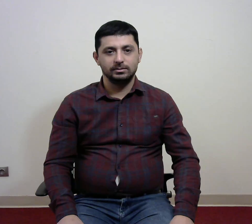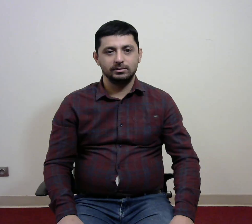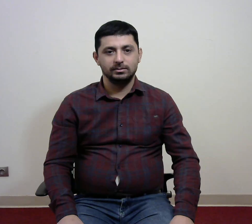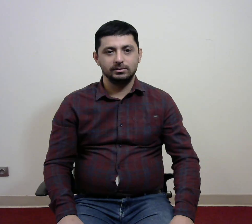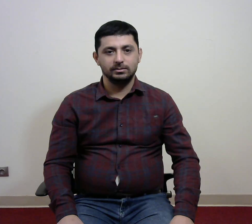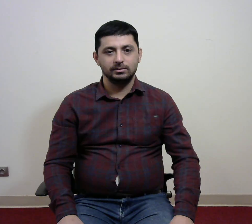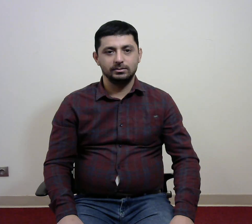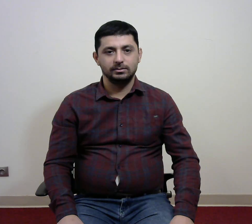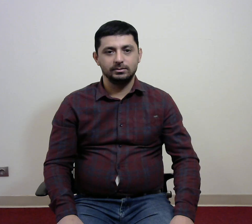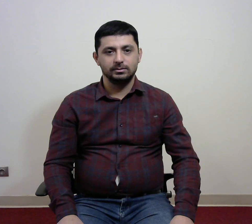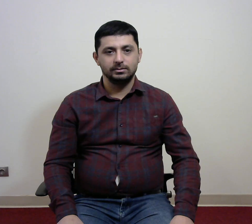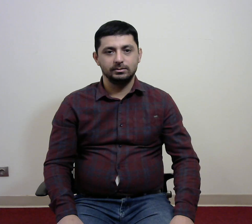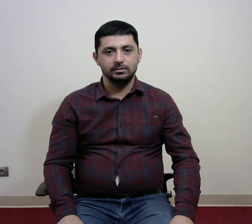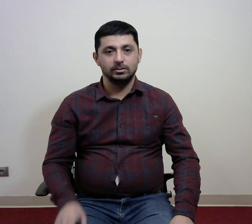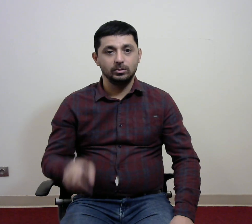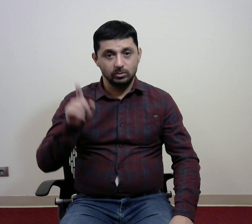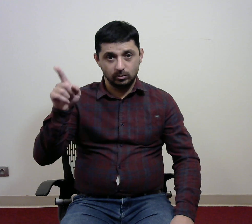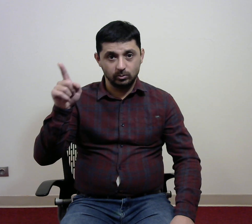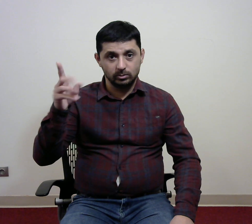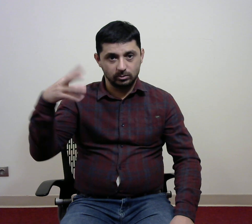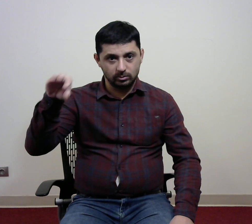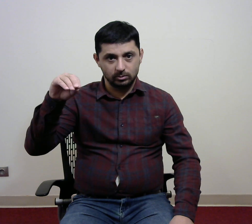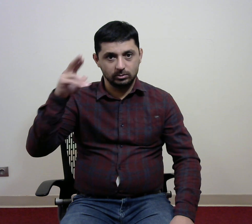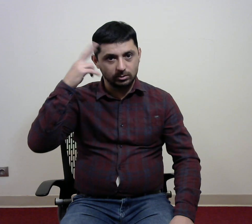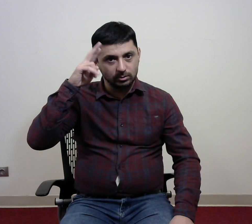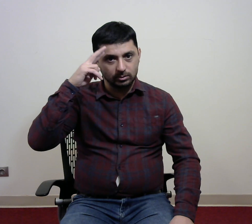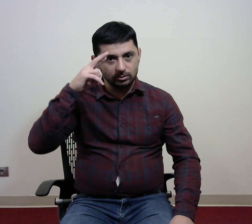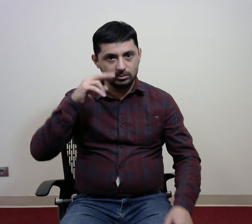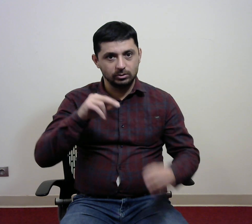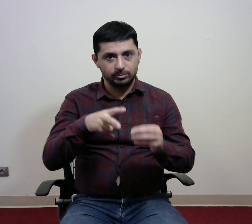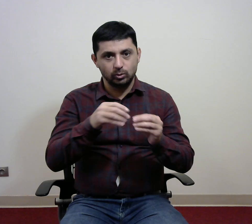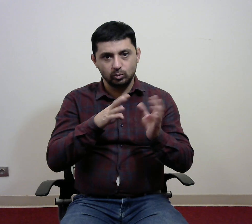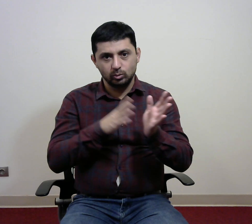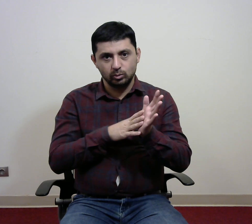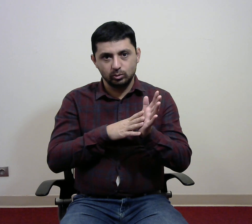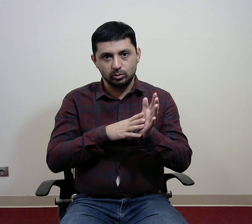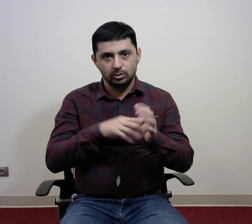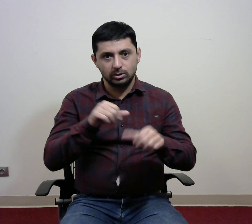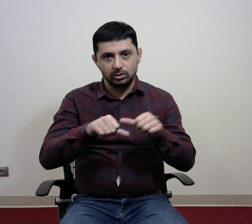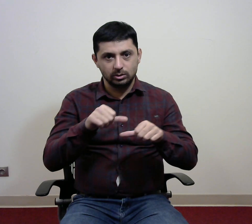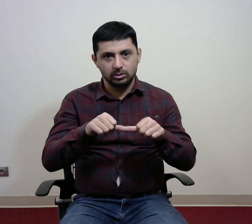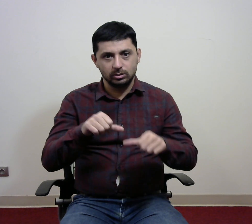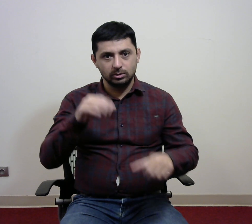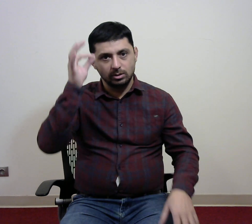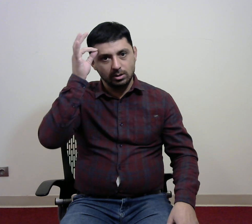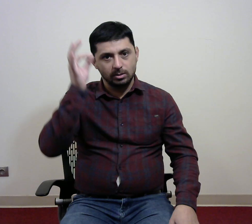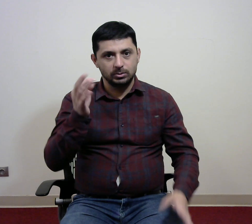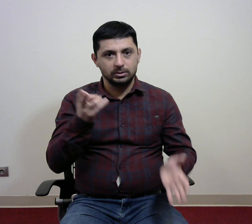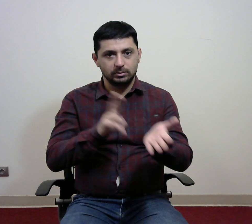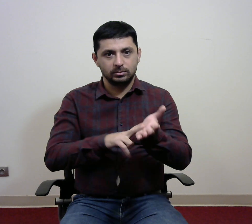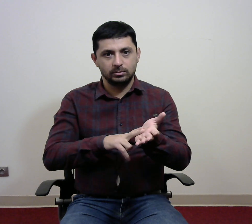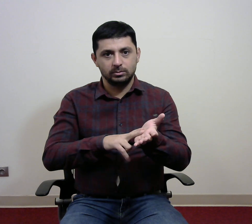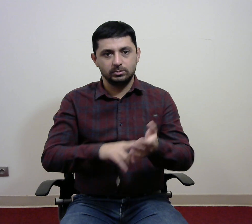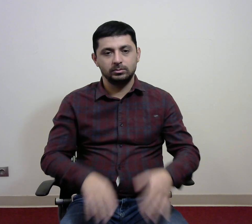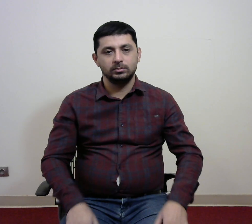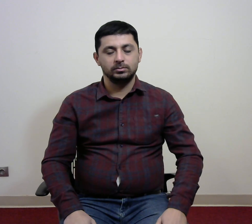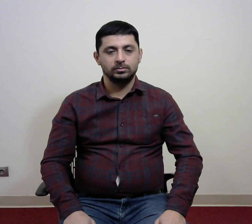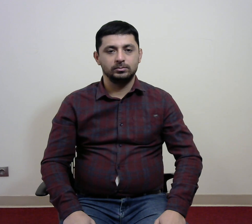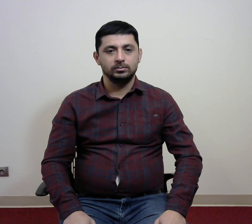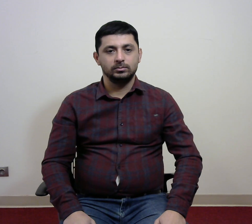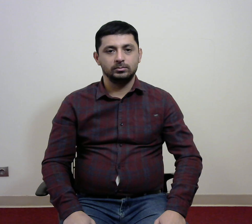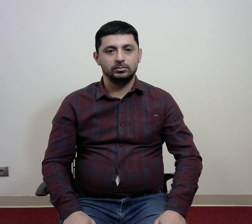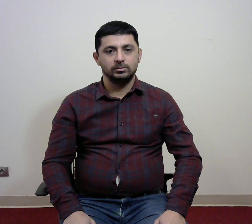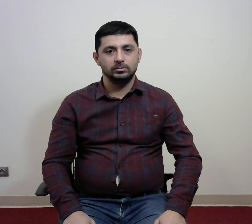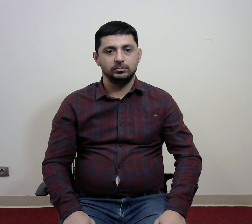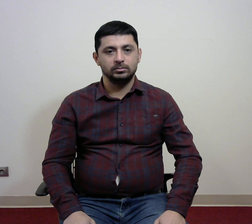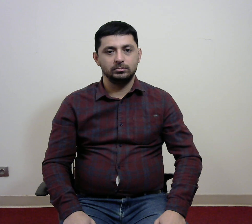Onların əmisi 2019-cu ildə Almaniyaya köçüb